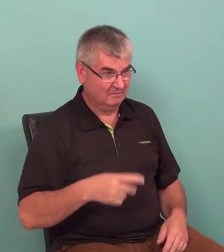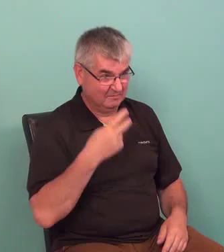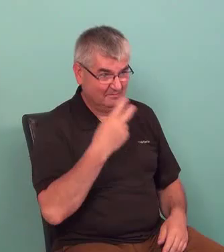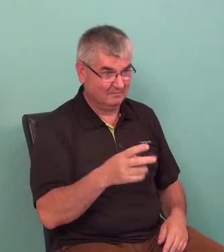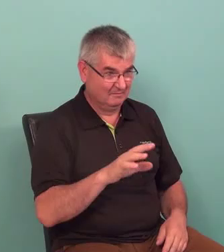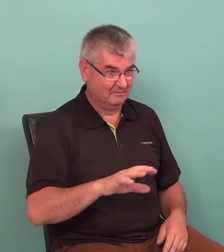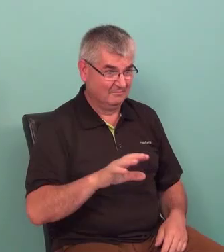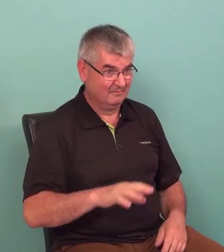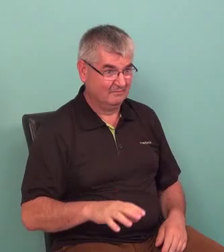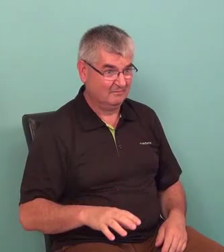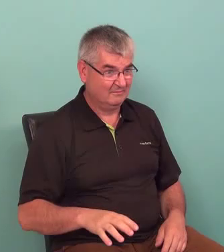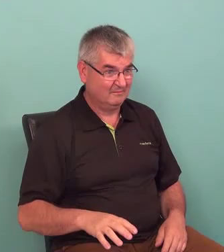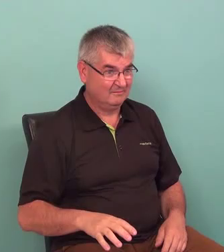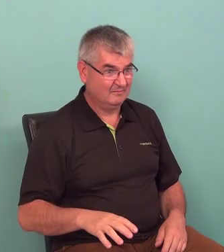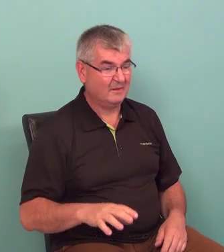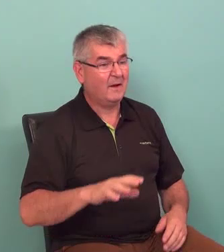Widziałem, oglądałem.